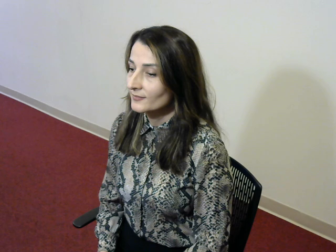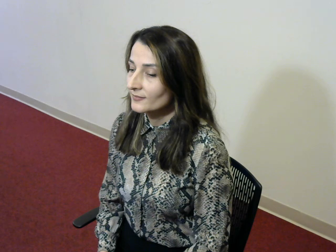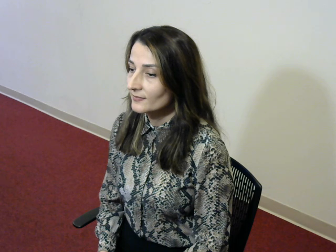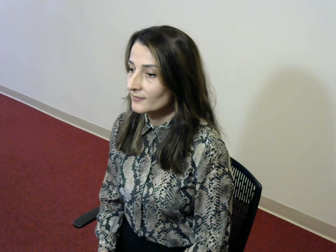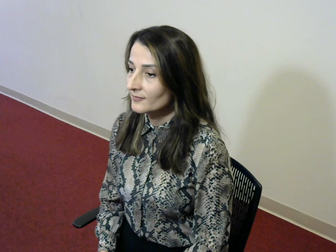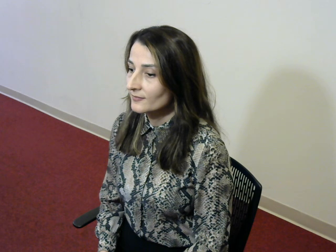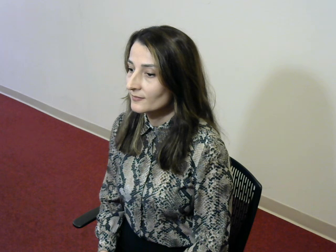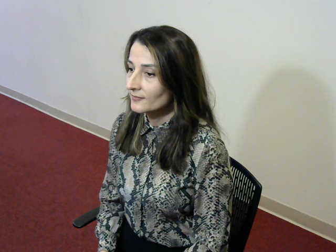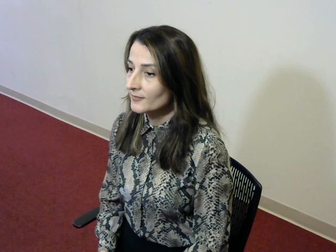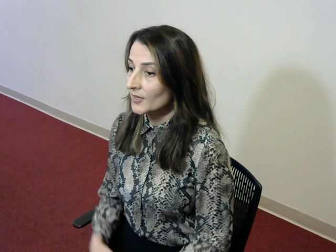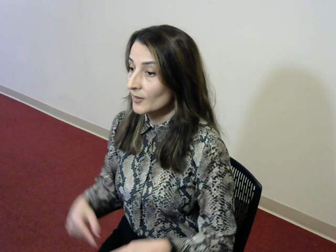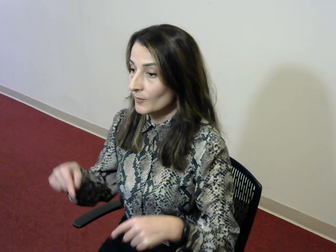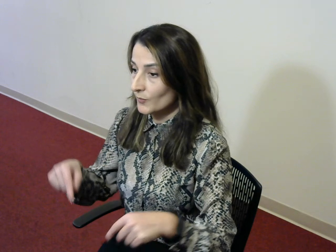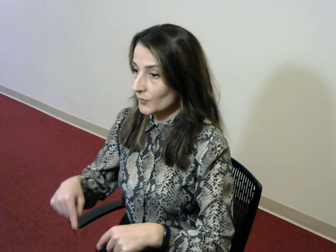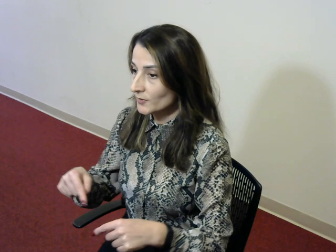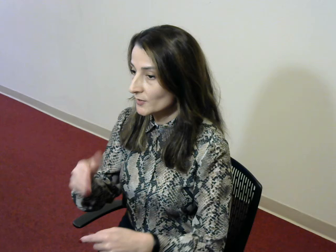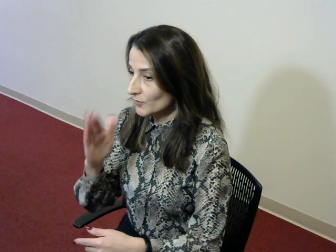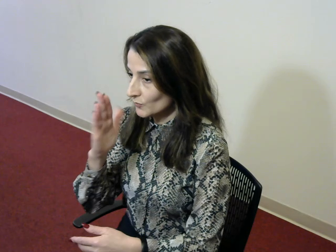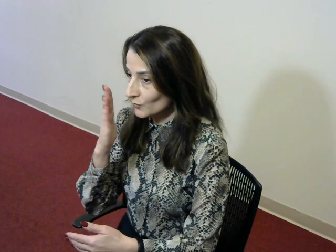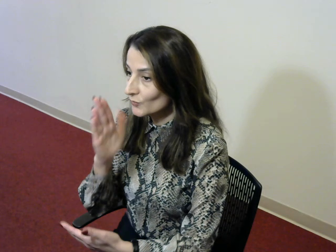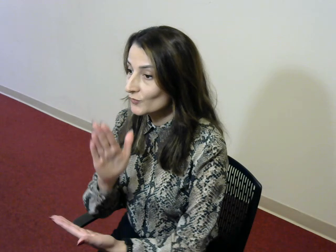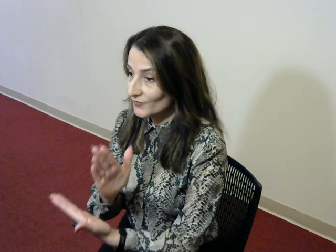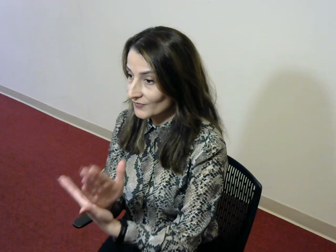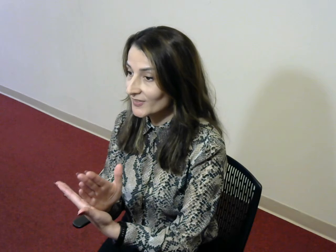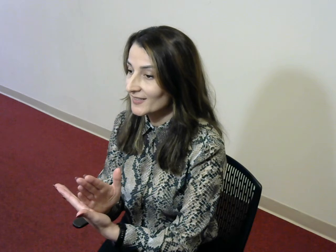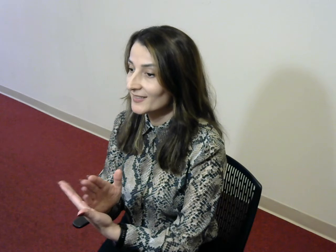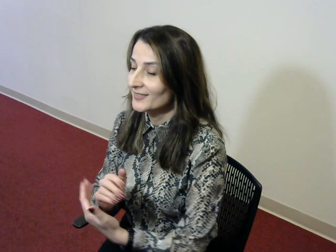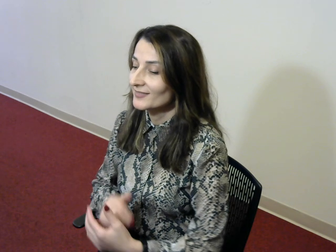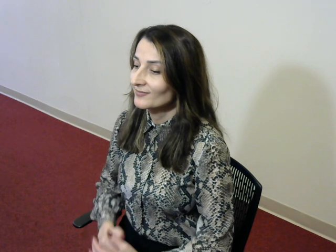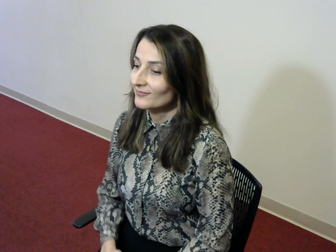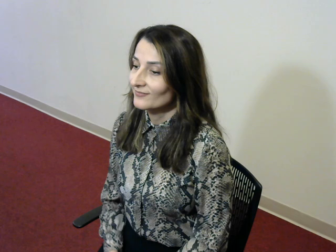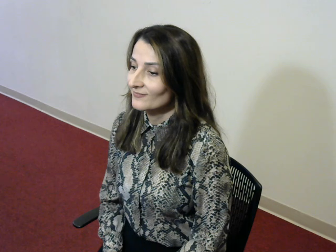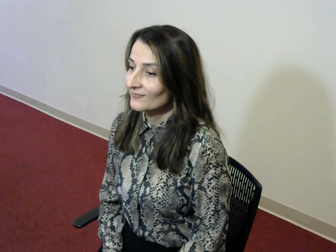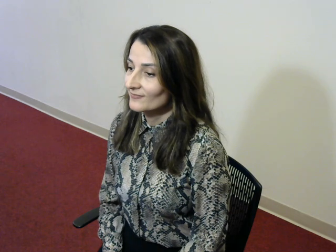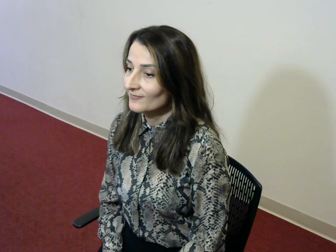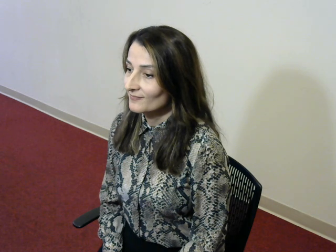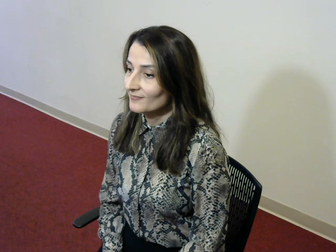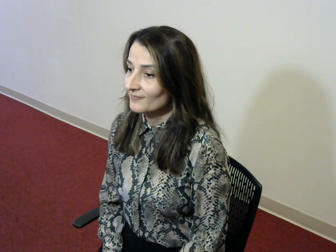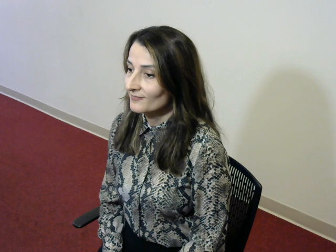Burda güzgü varmı?